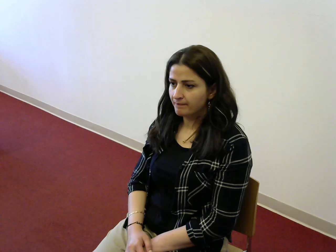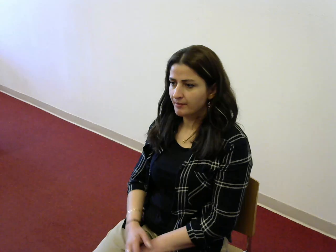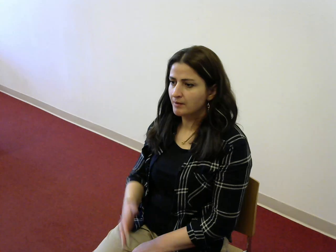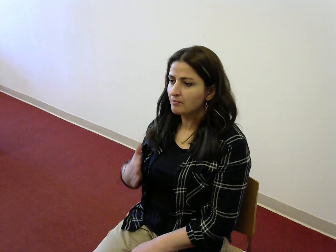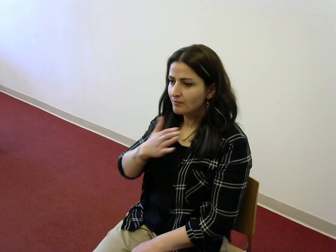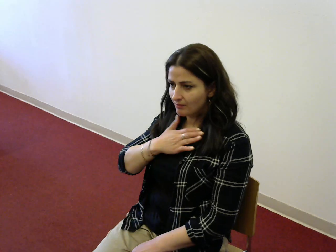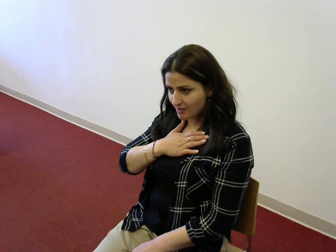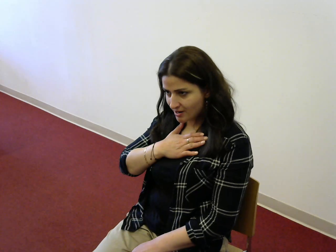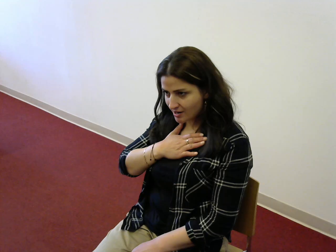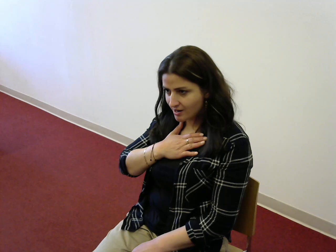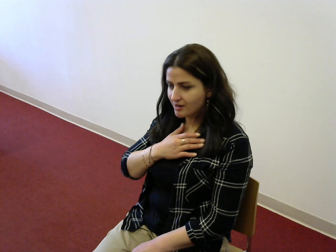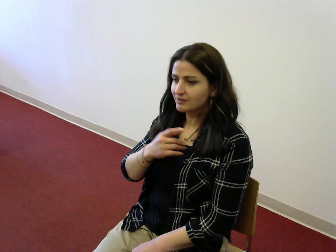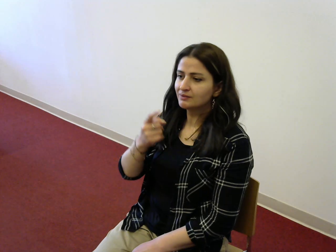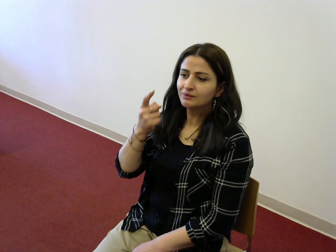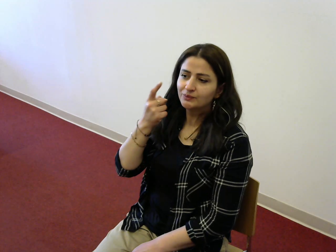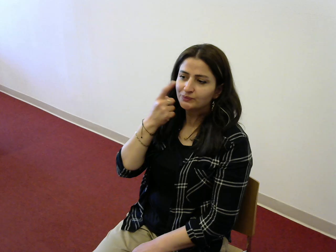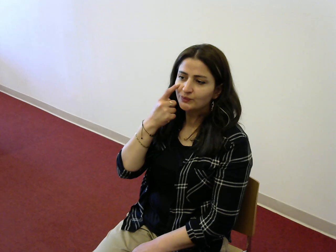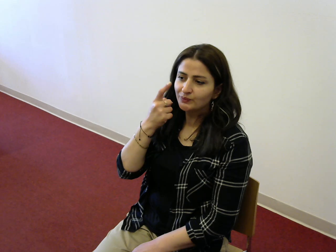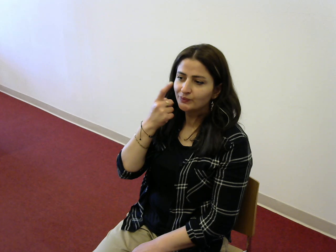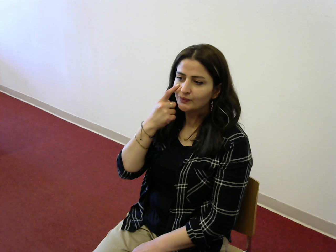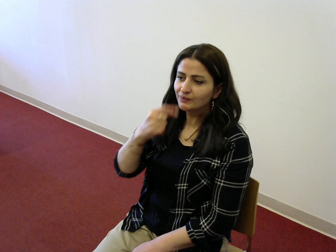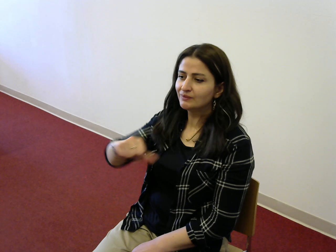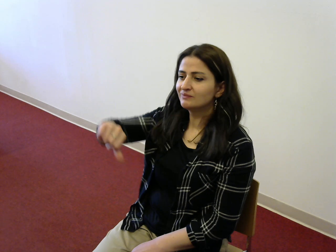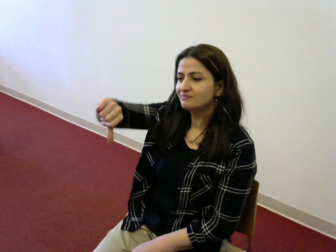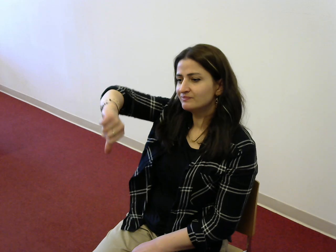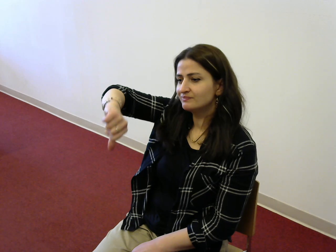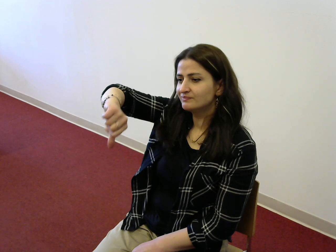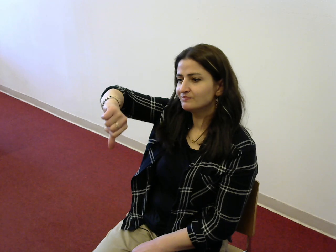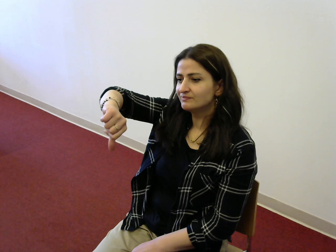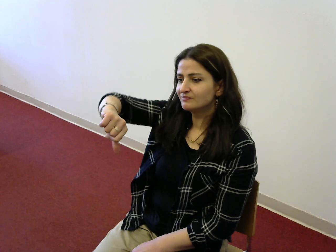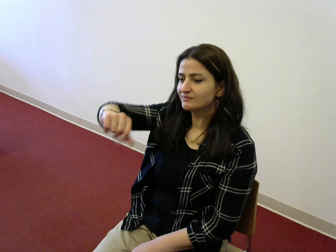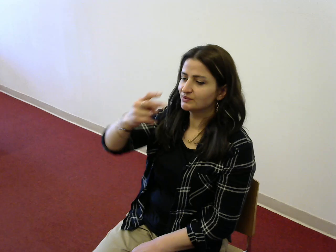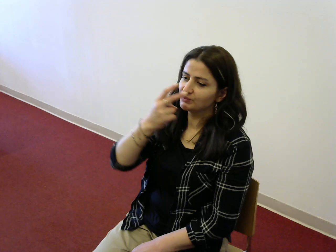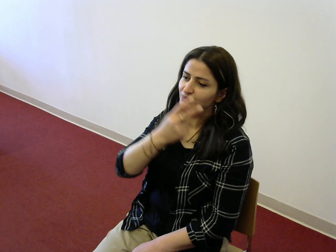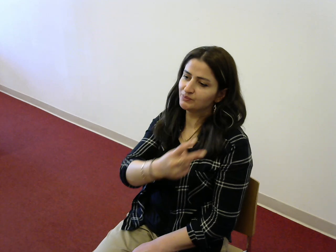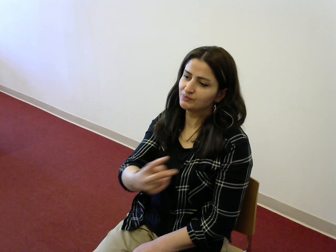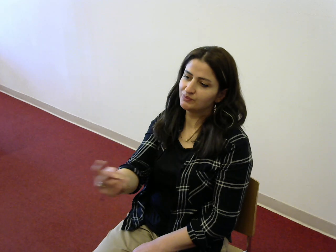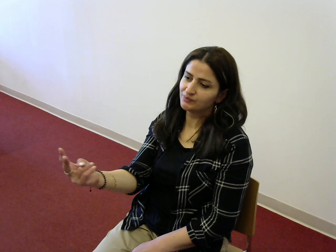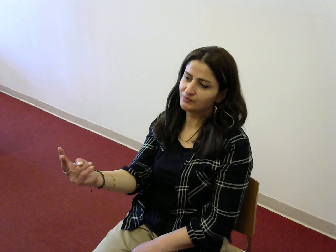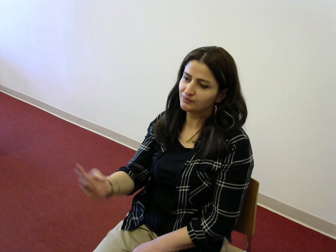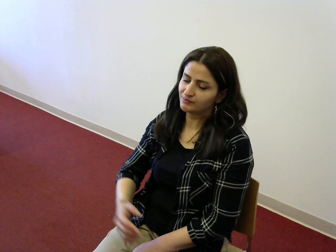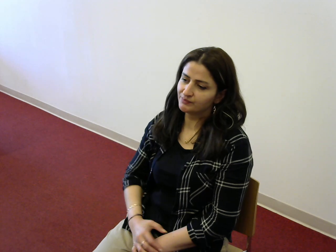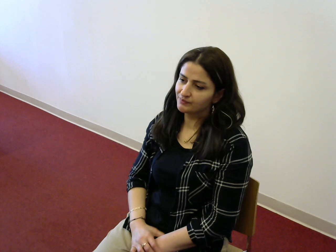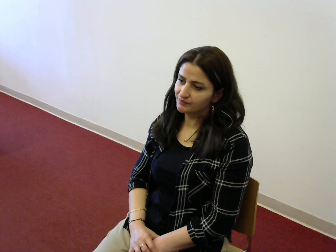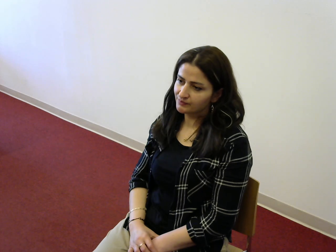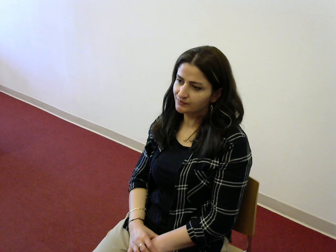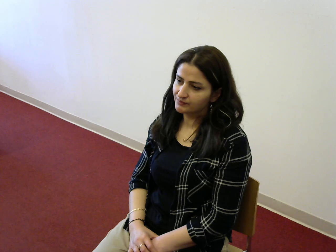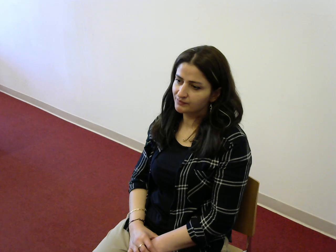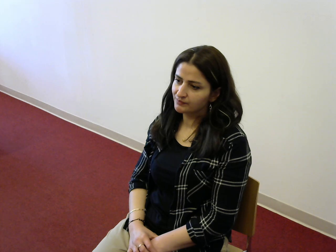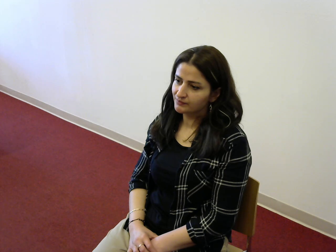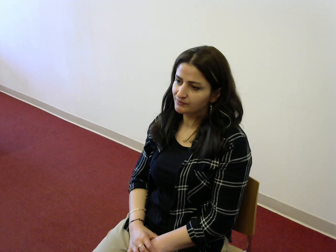Mənim gözüm pis görür